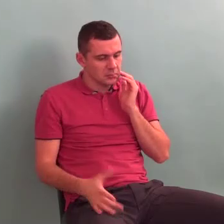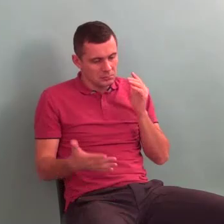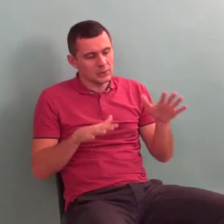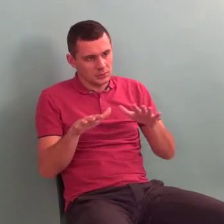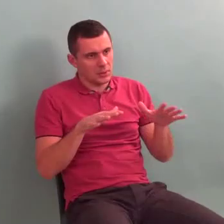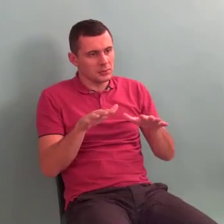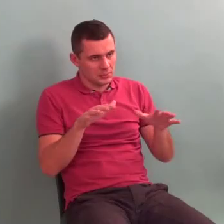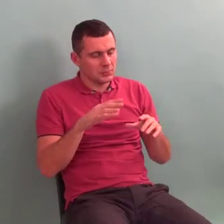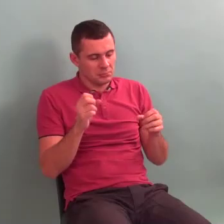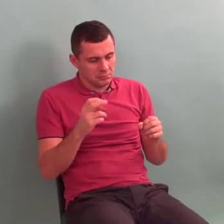Śliskie miejsce, tak.